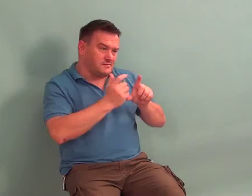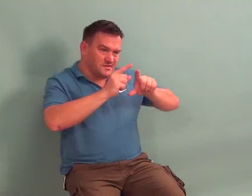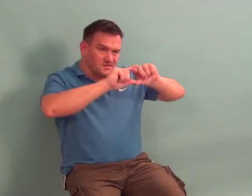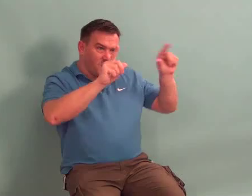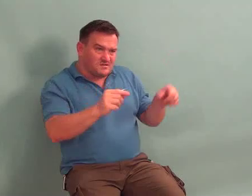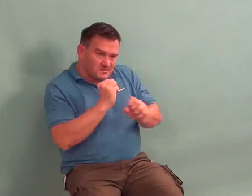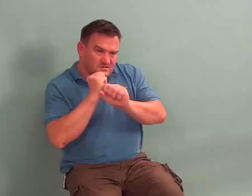Już chcą uderzyć nim w drzwi...